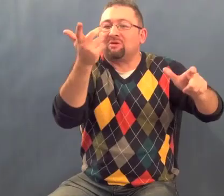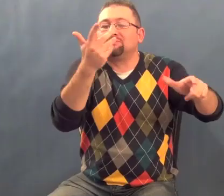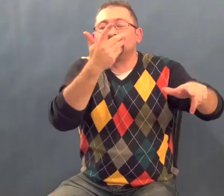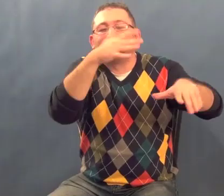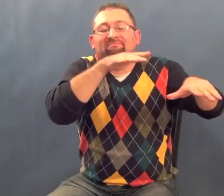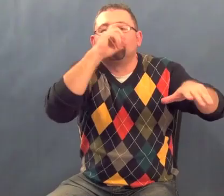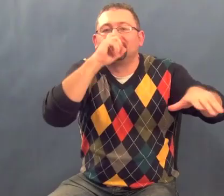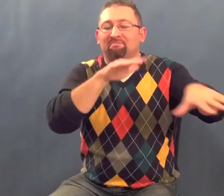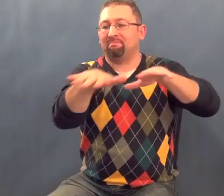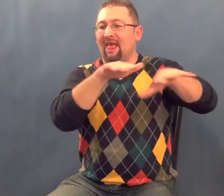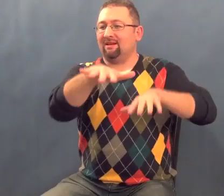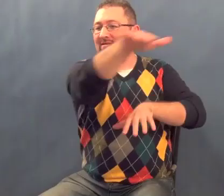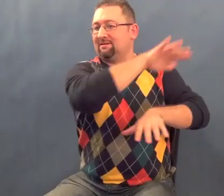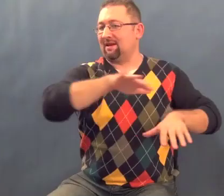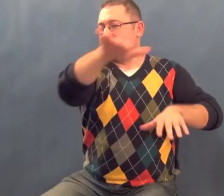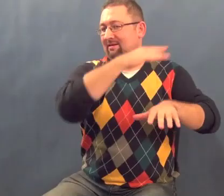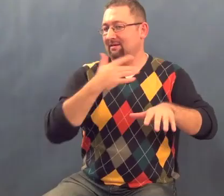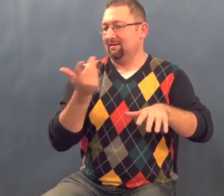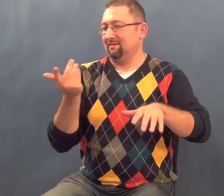To jest... złe miejsce czy coś.